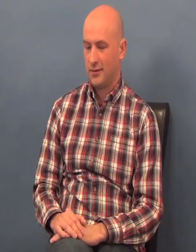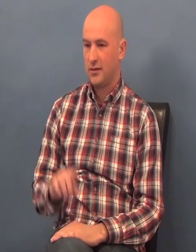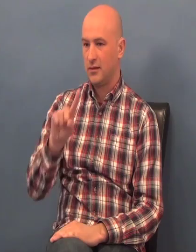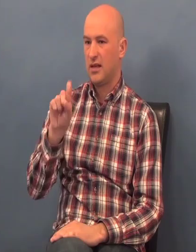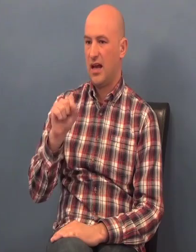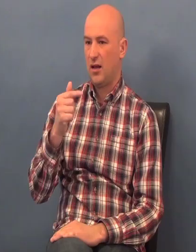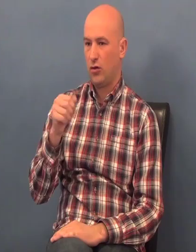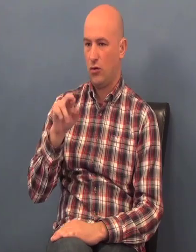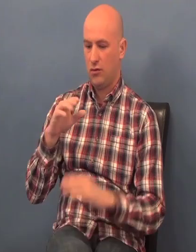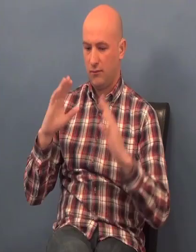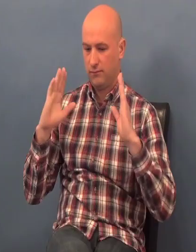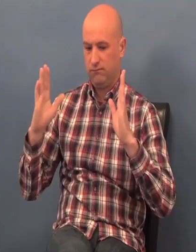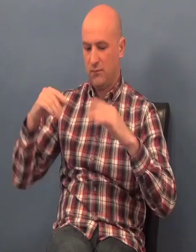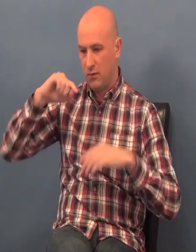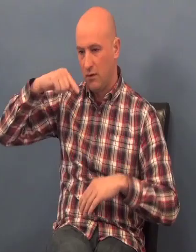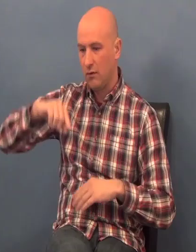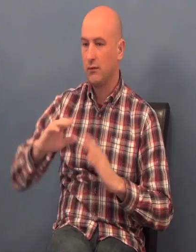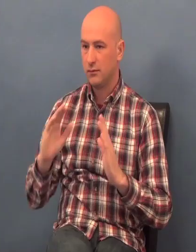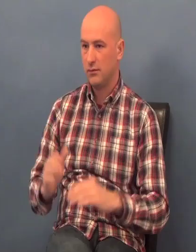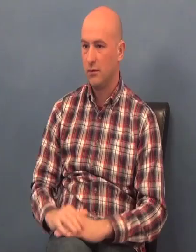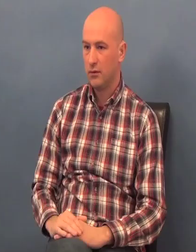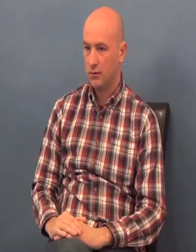Zator, to jest dziura pomiędzy ścianami.